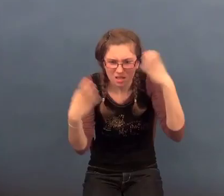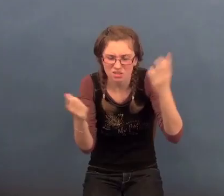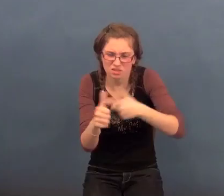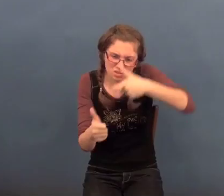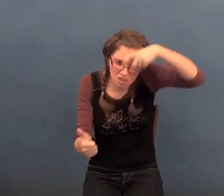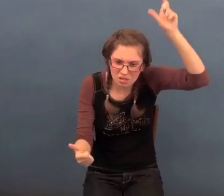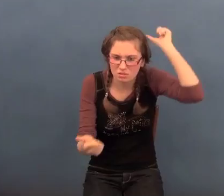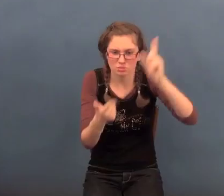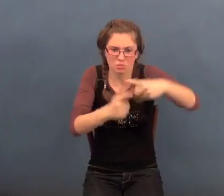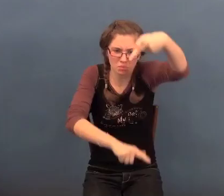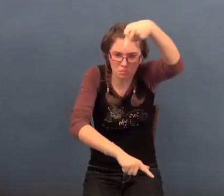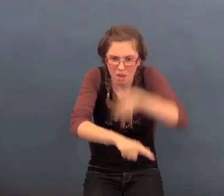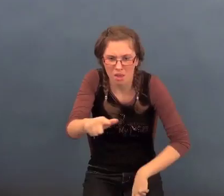Najpierw przyjechała straż pożarna, potem policja.